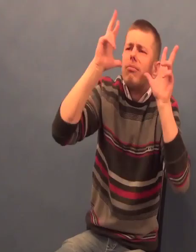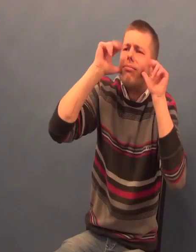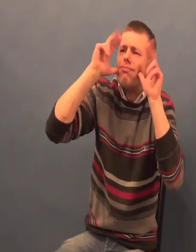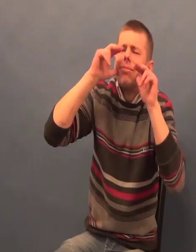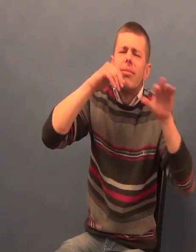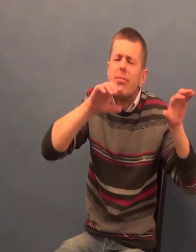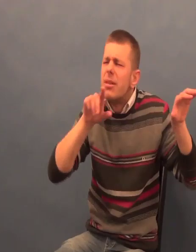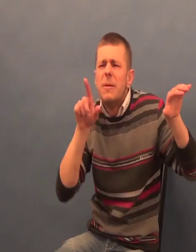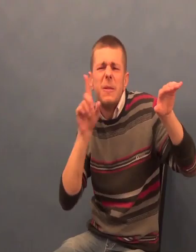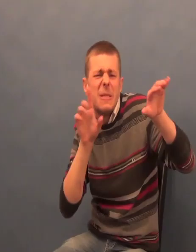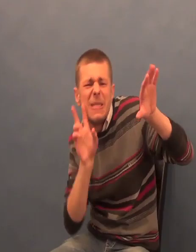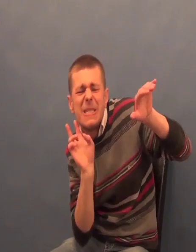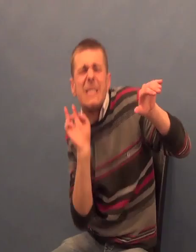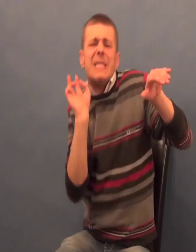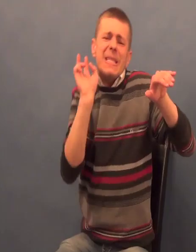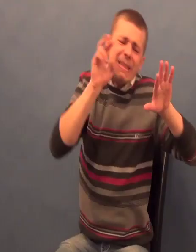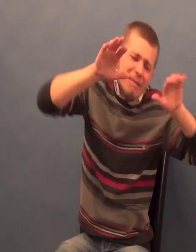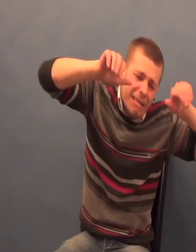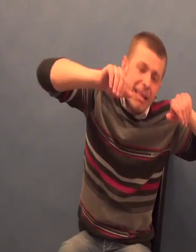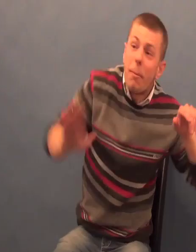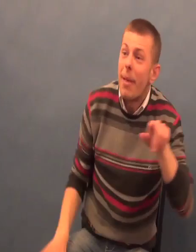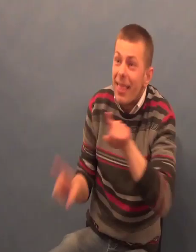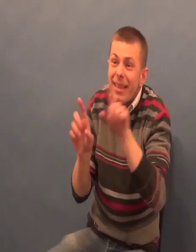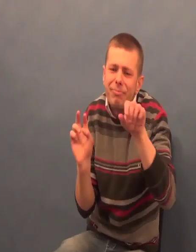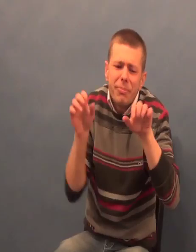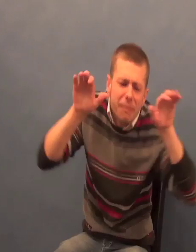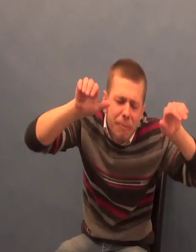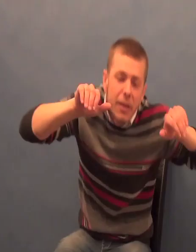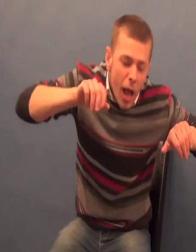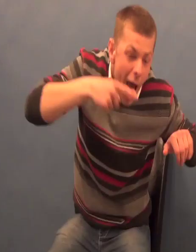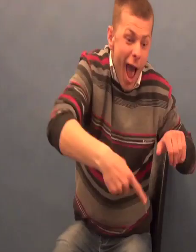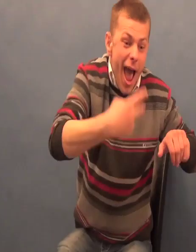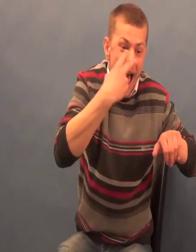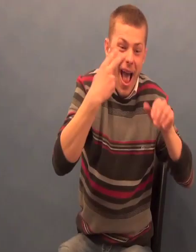Chłopiec i pies wspinają się na drzewo i zauważają żabę.